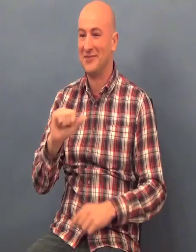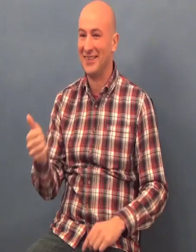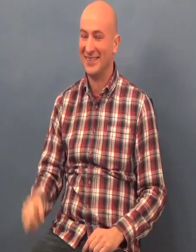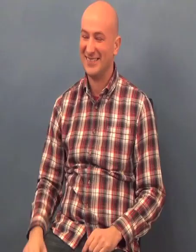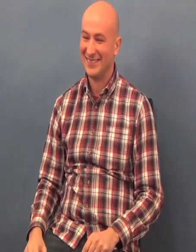Jest fajnie.